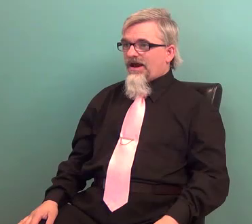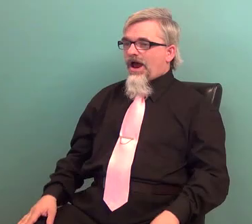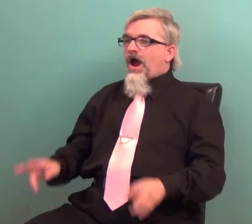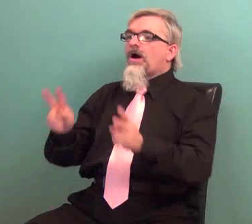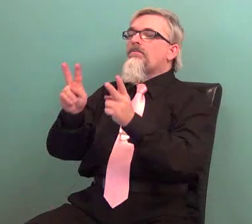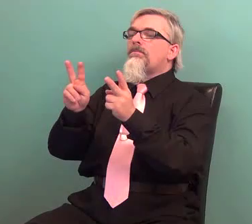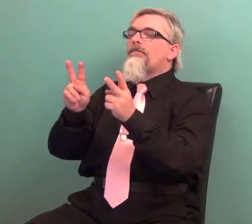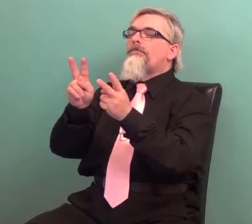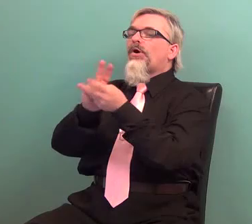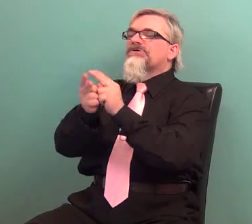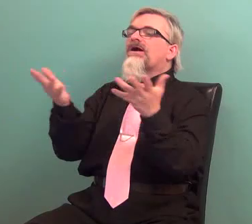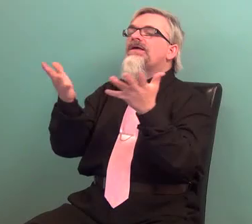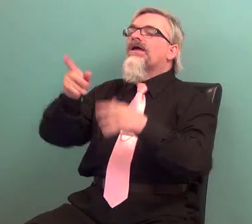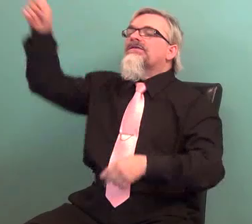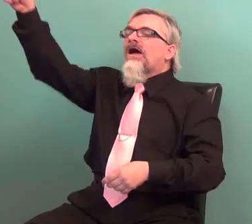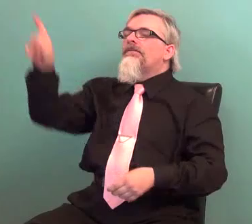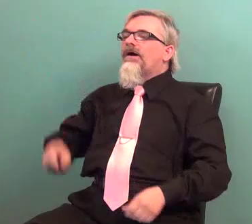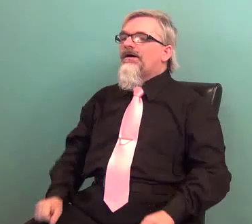Gdzie tam się spotkamy?